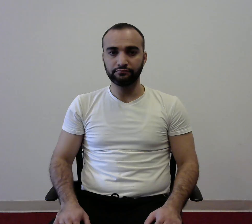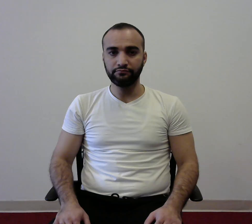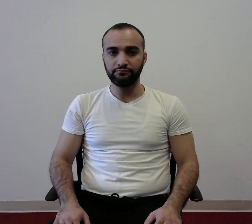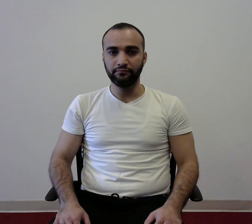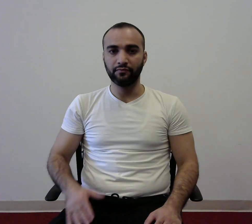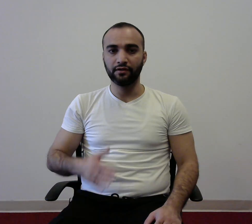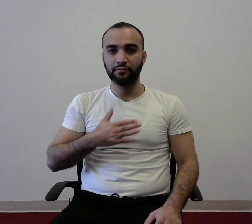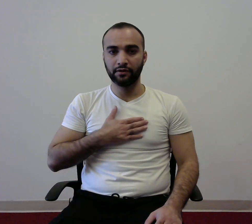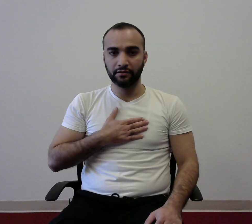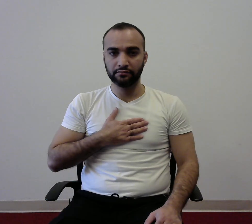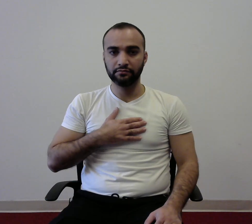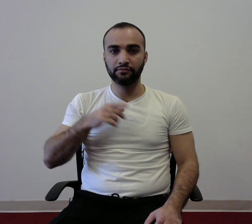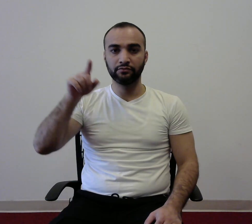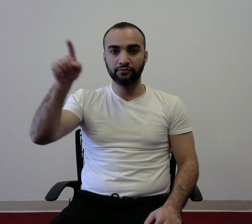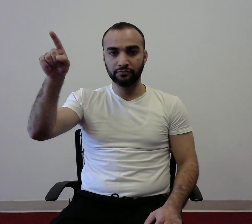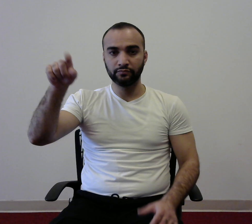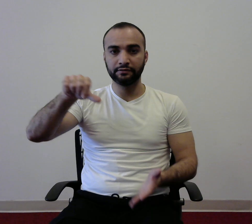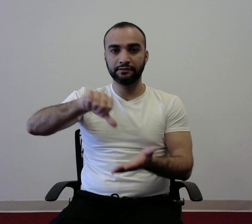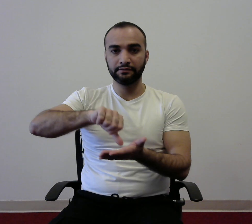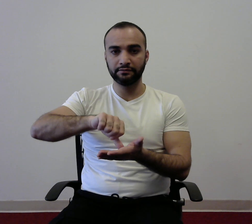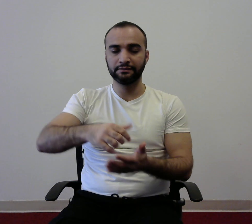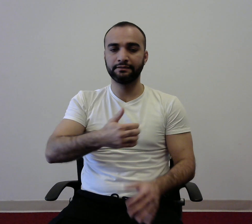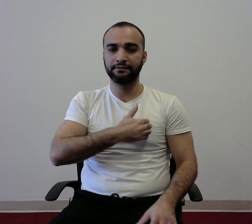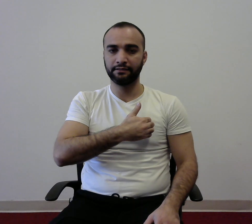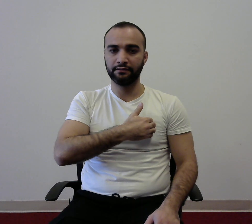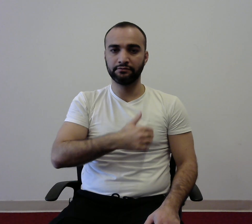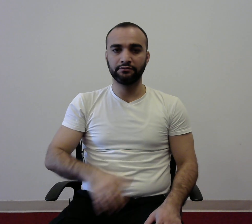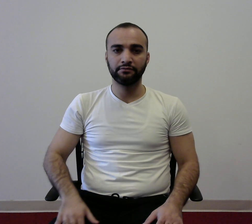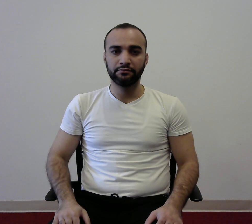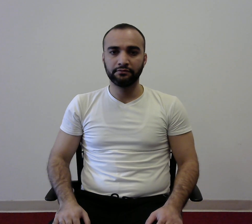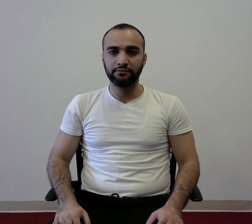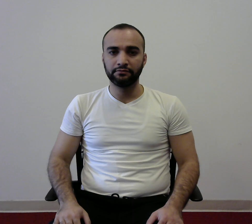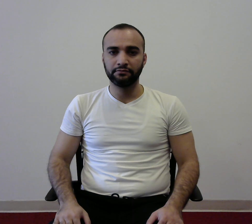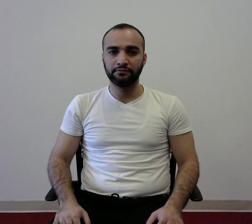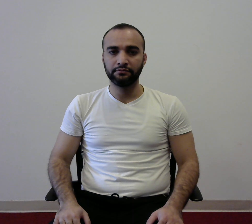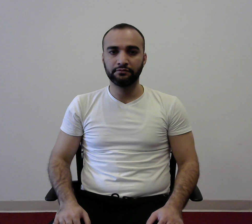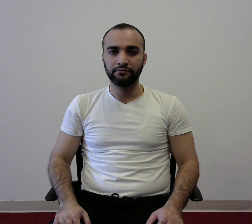Mən orda olmaq istəyərdim